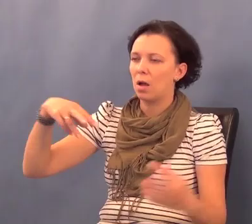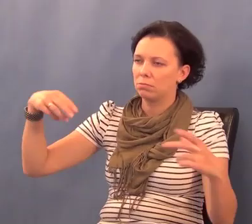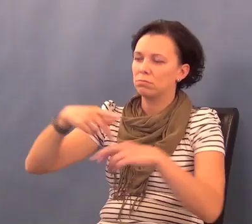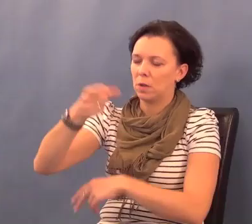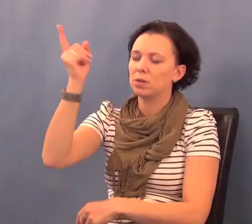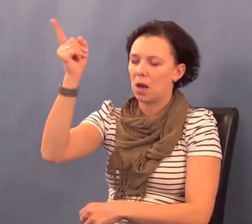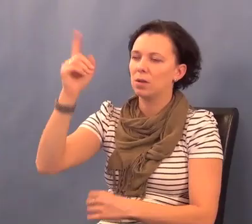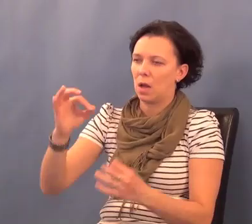Zakaz chodzenia.